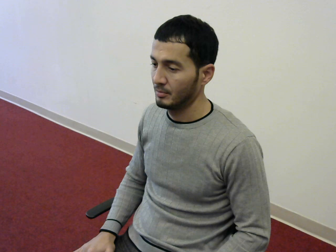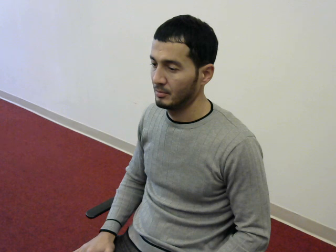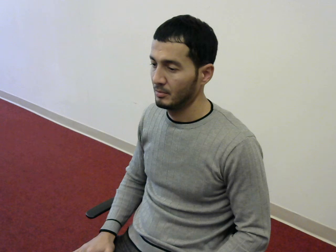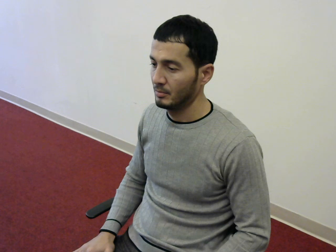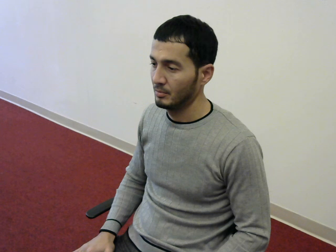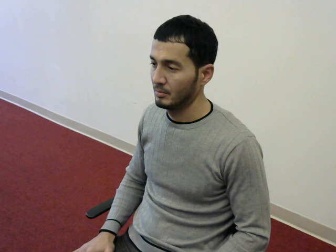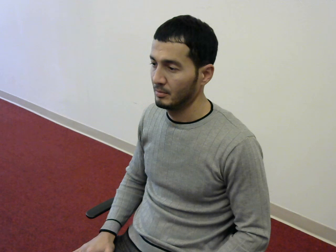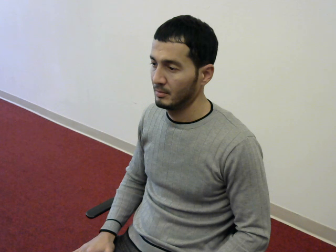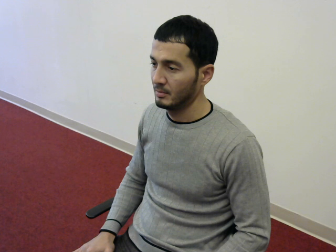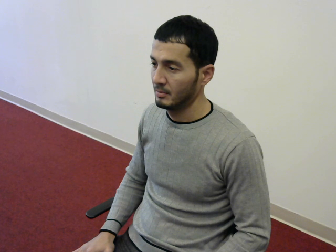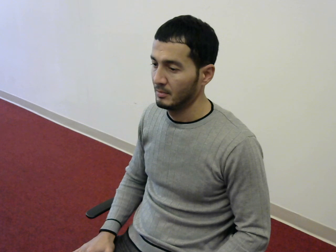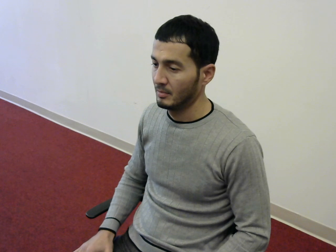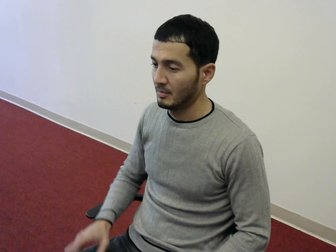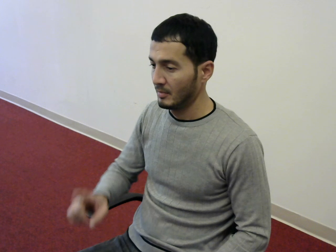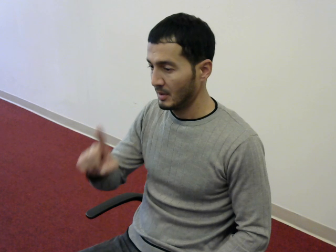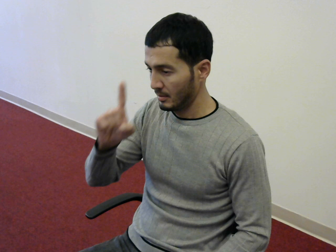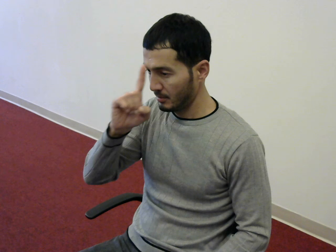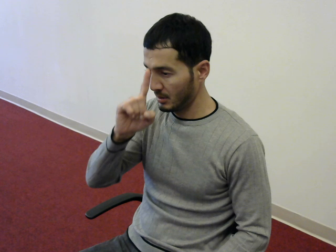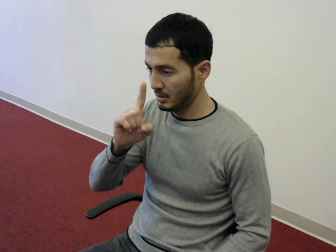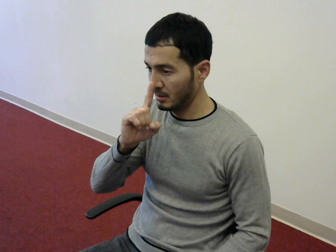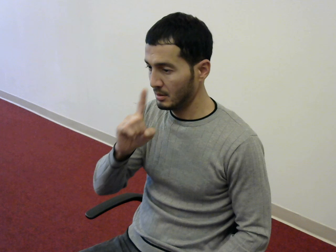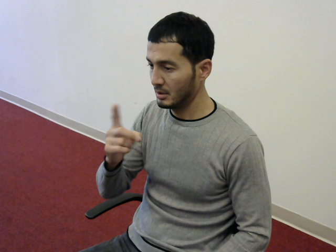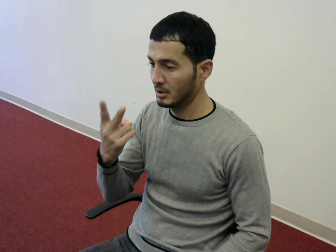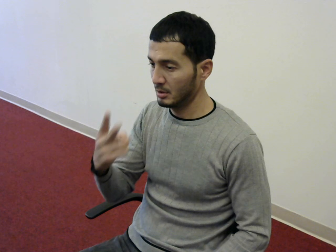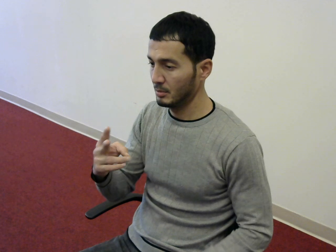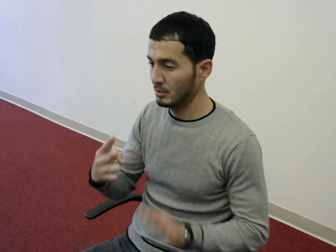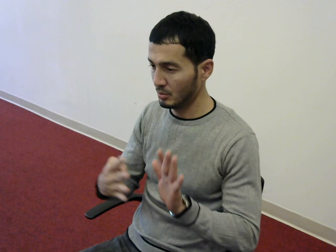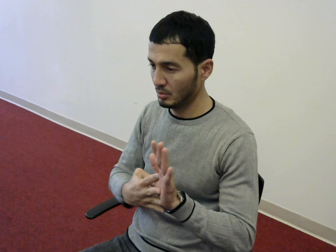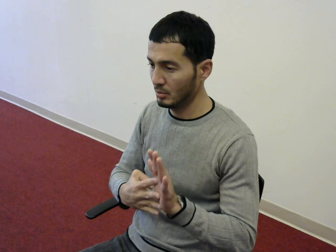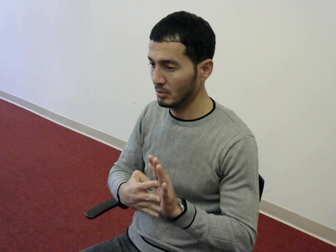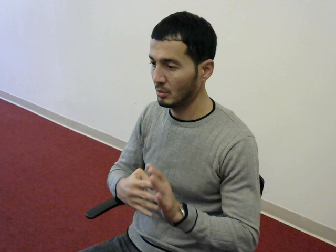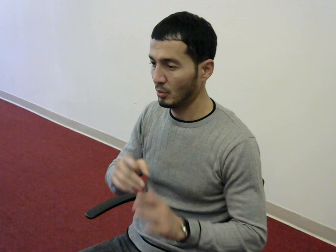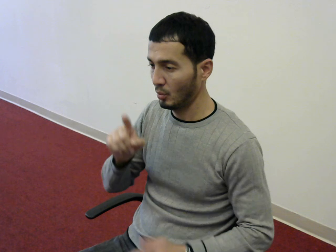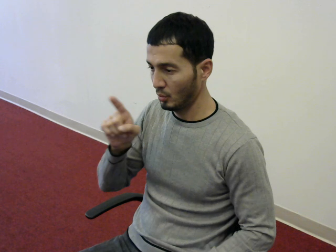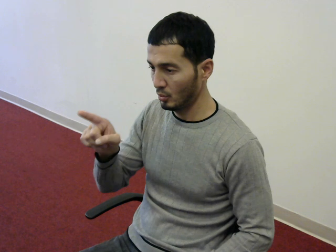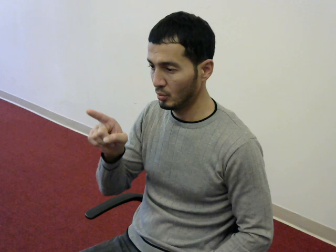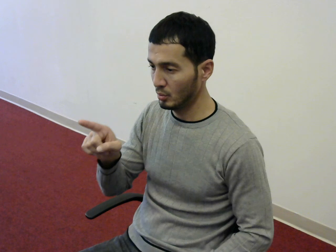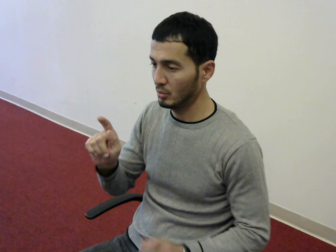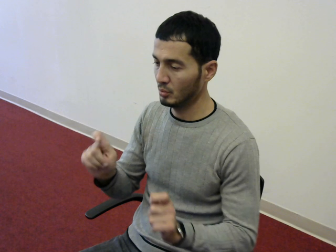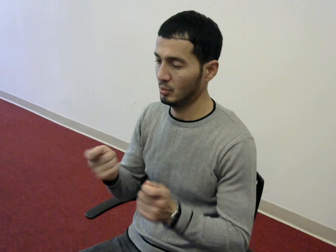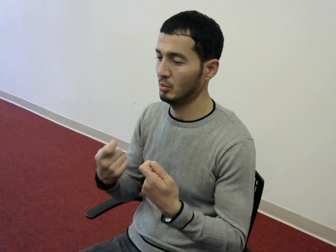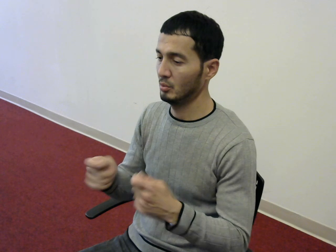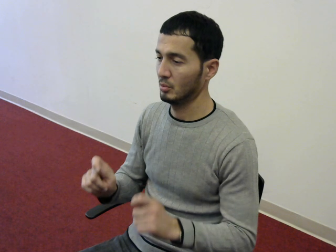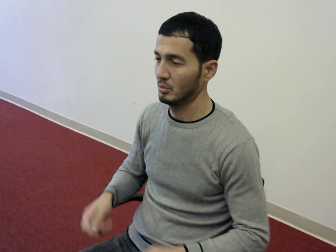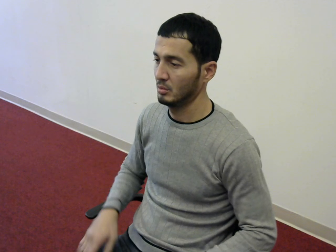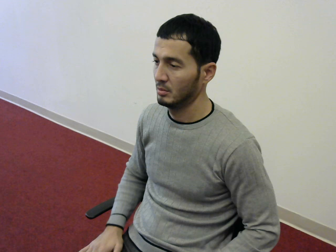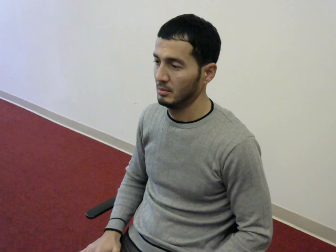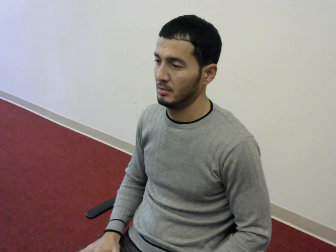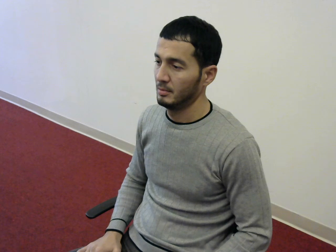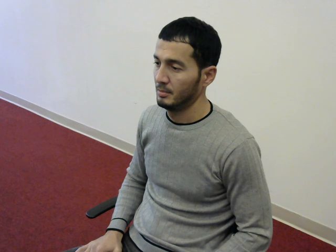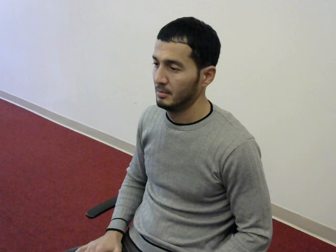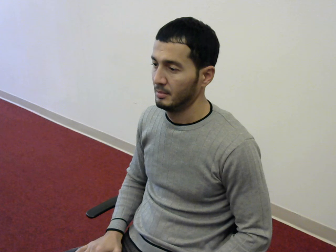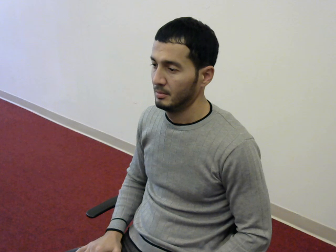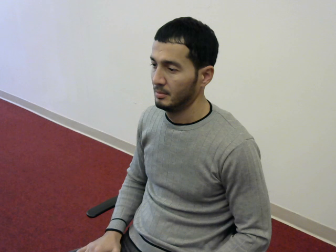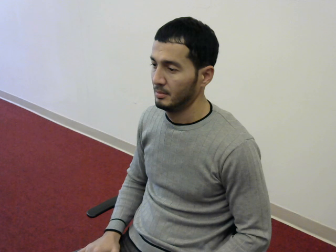Ayın 29-u onun toyudur